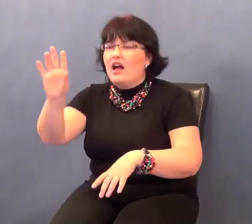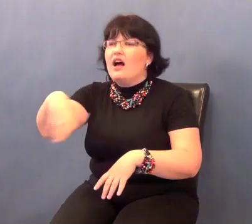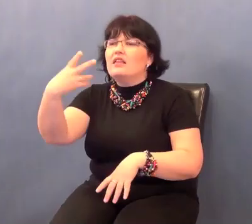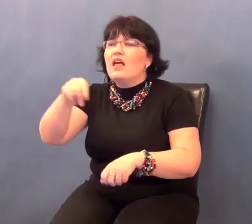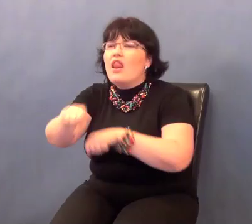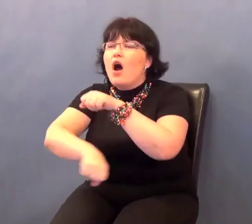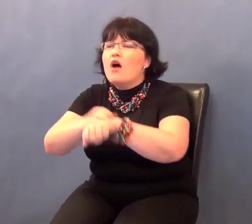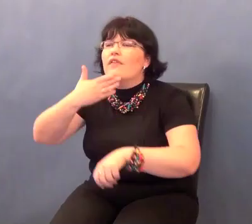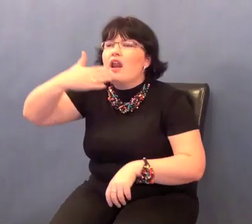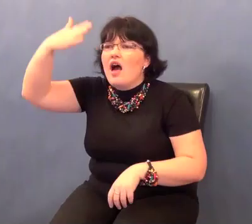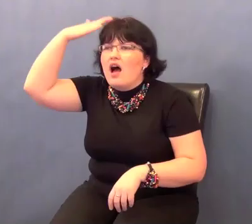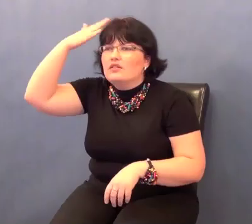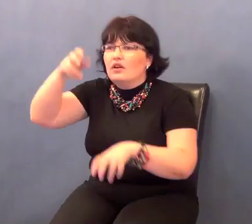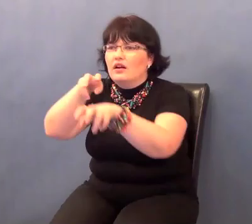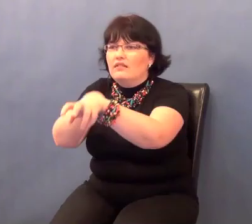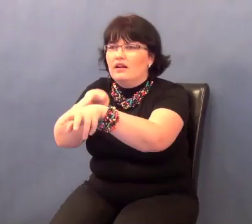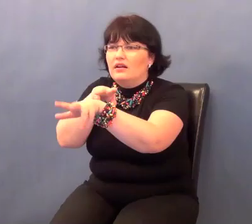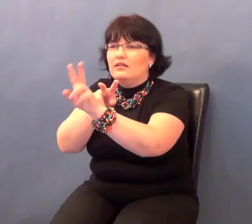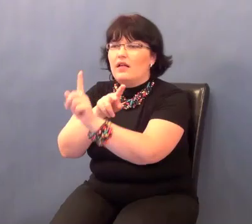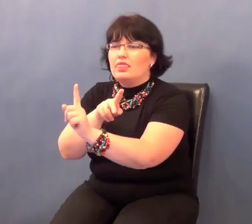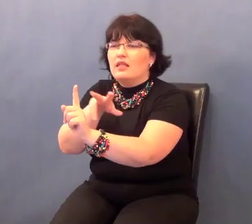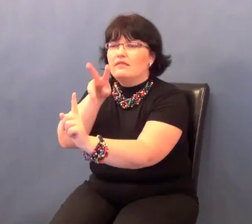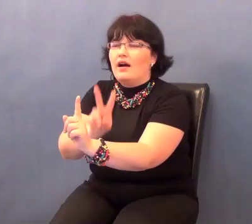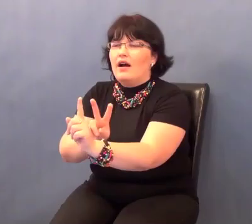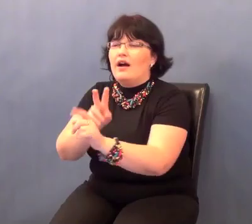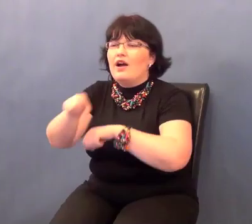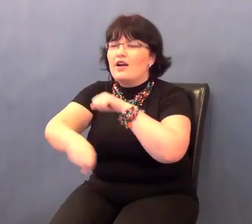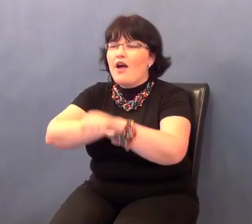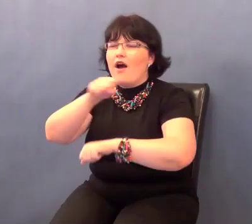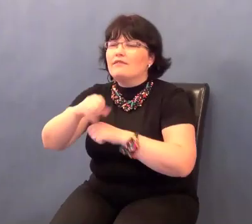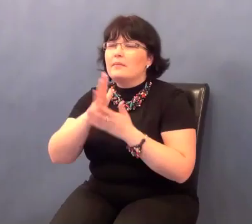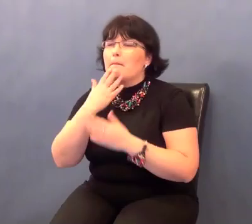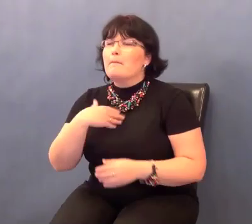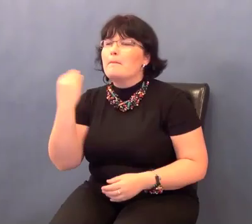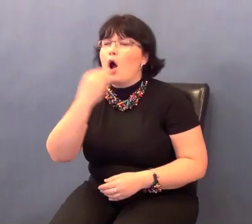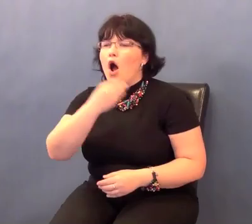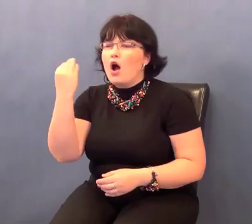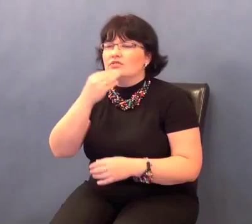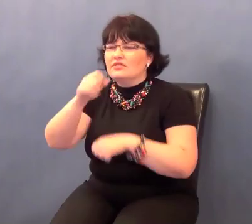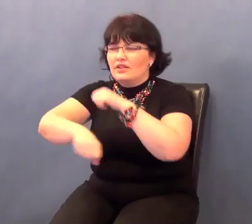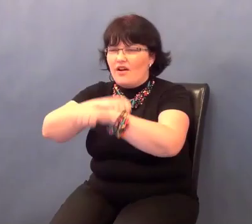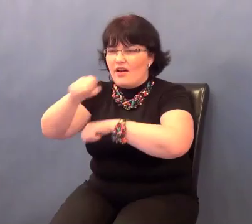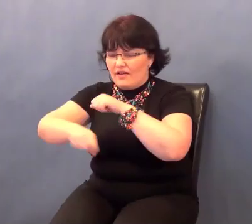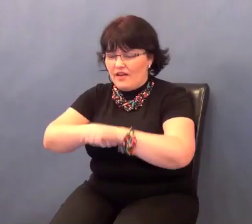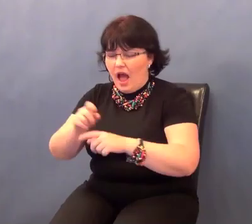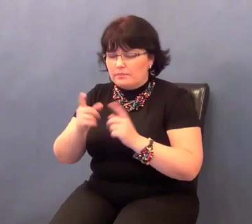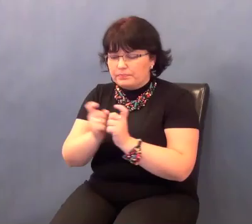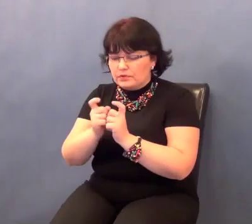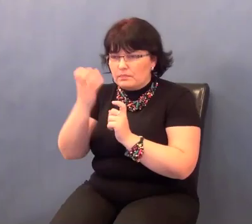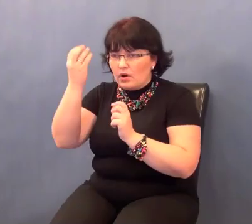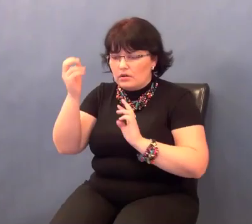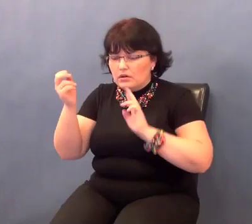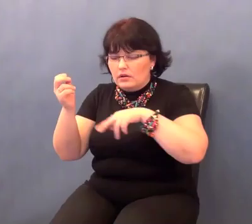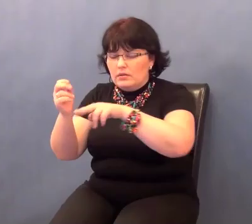Aha, nie, to jest rower letni, gdzie z przodu siedzi jedna osoba, a z tyłu dwie osoby, nad morzem jest taki rower, blisko przejazdu kolejowego.